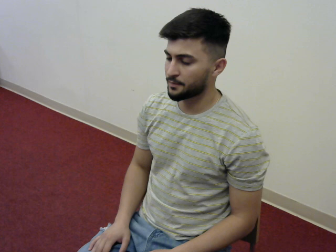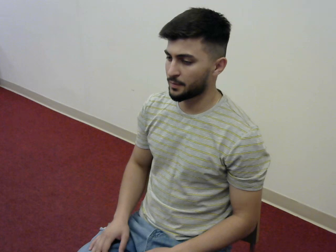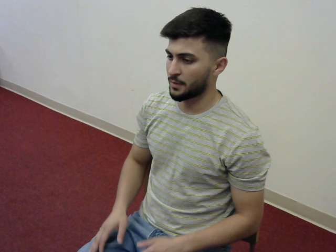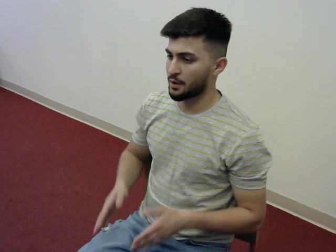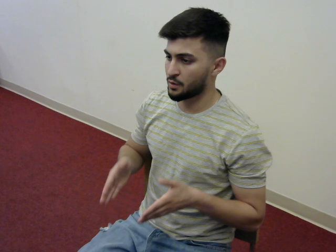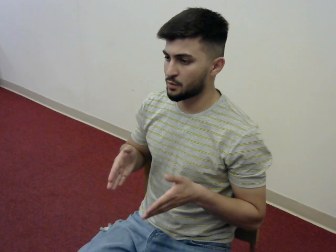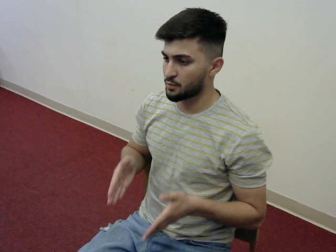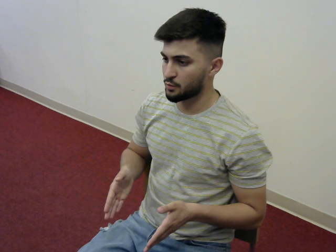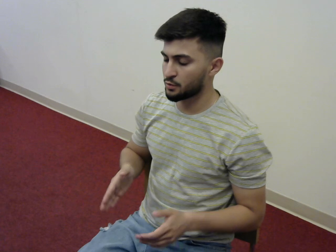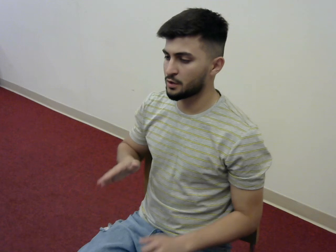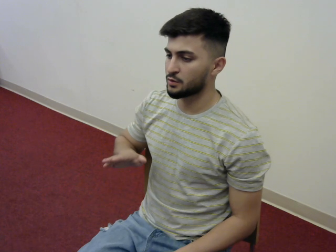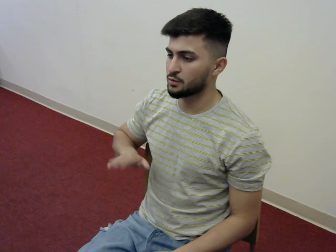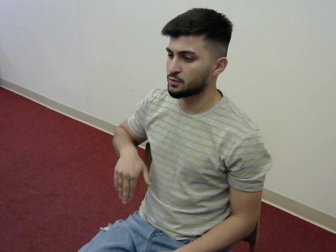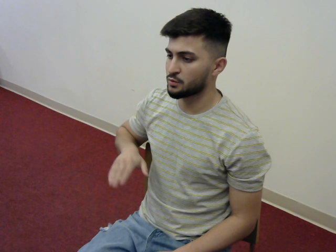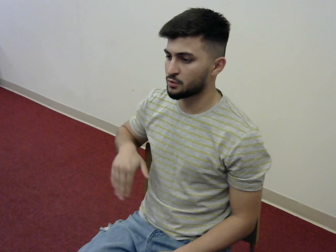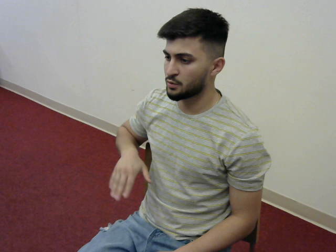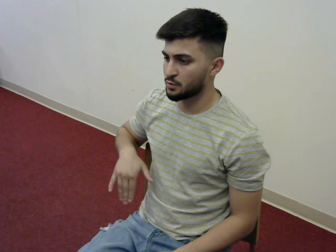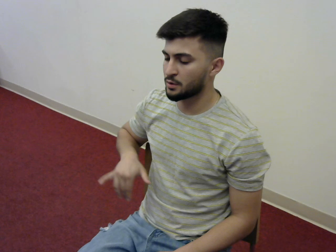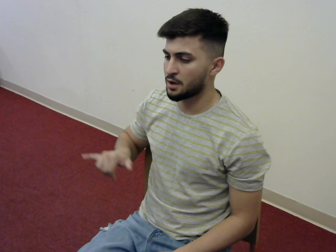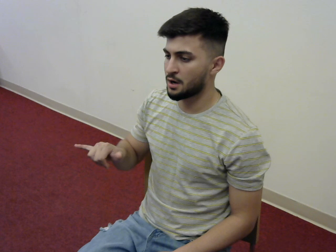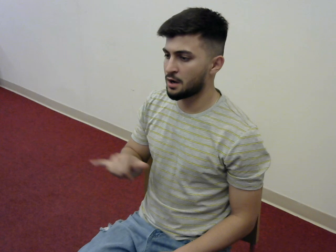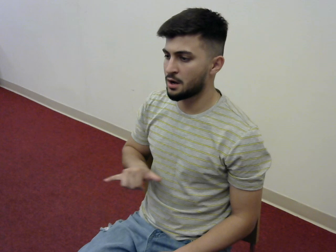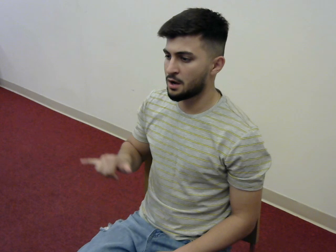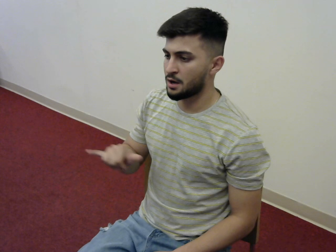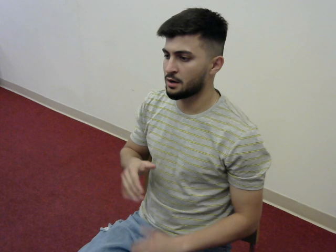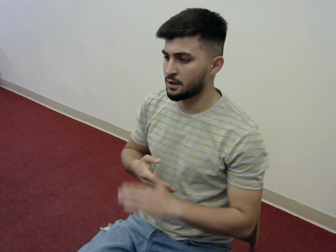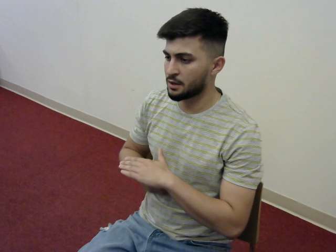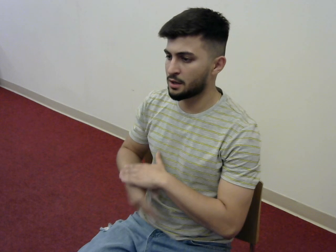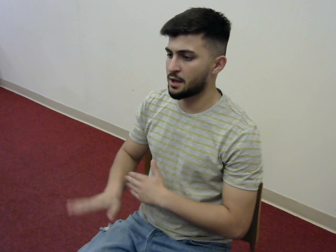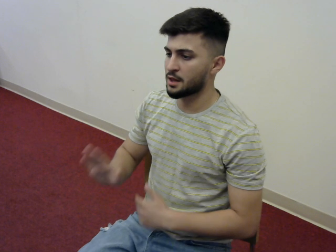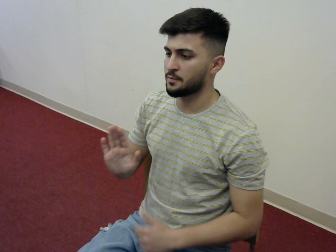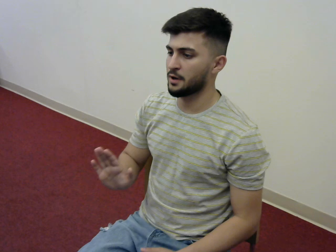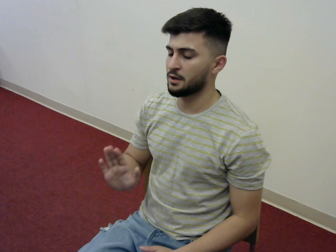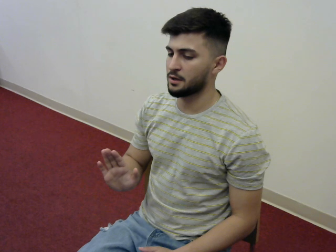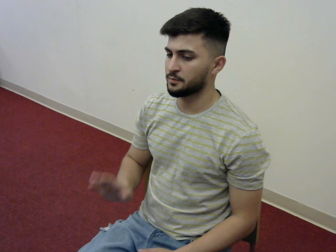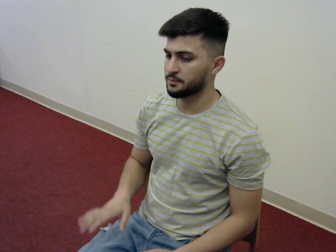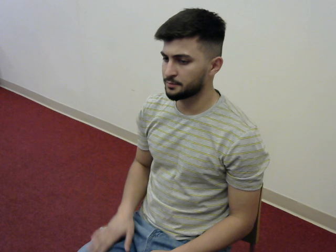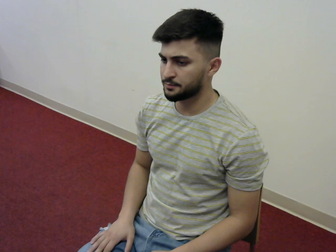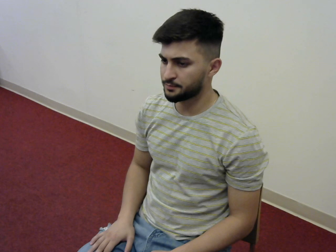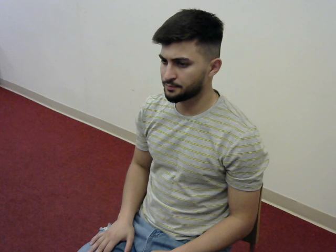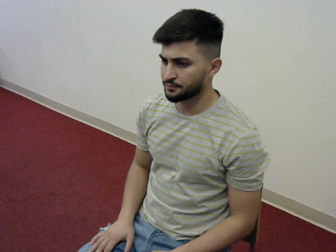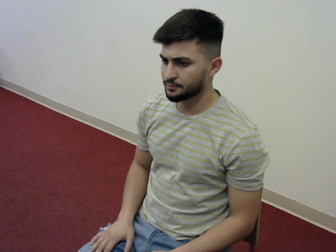Burdan sonra hara getməliyəm?